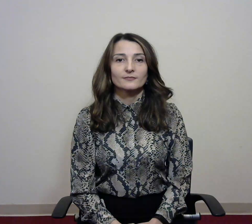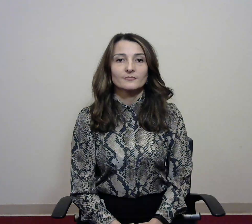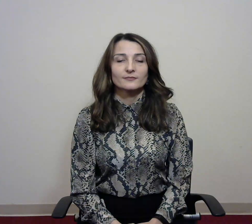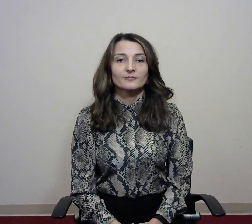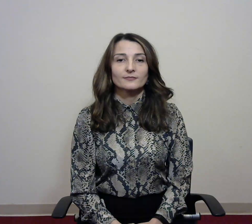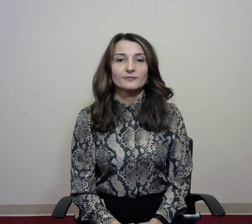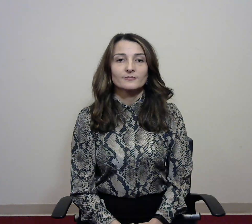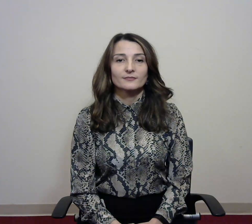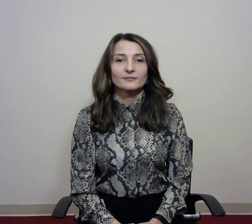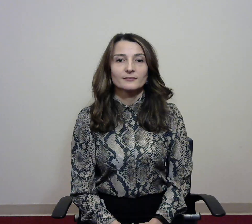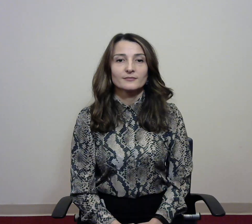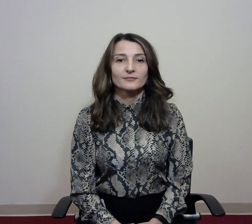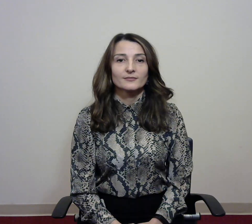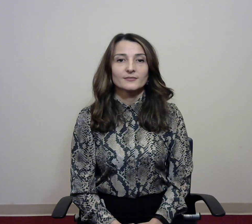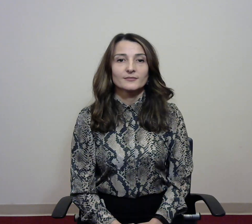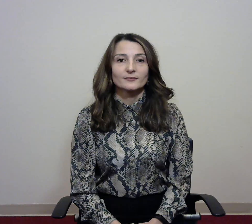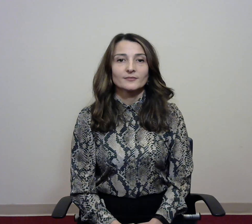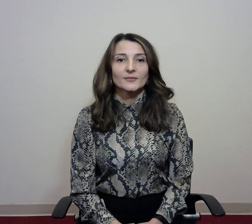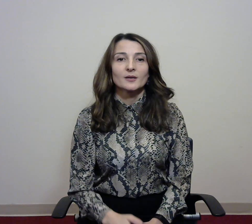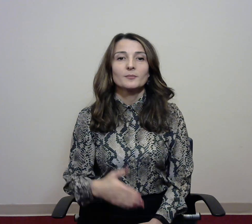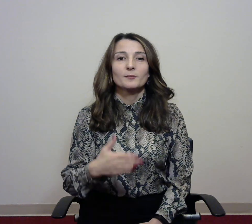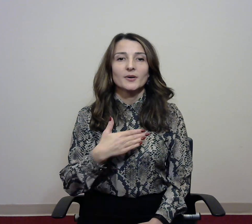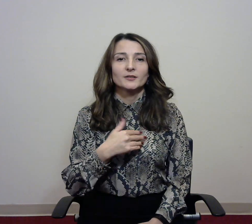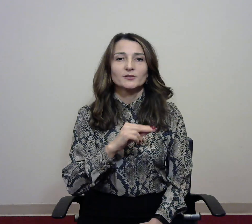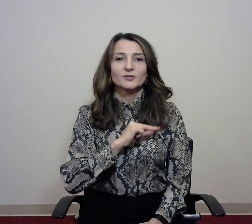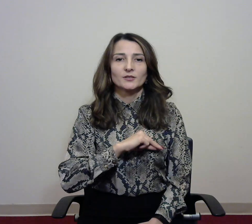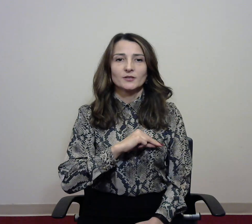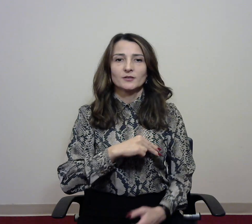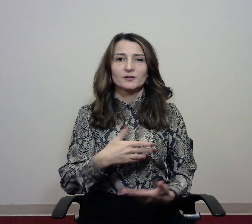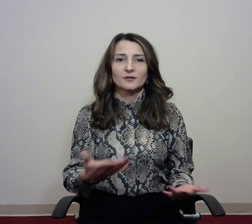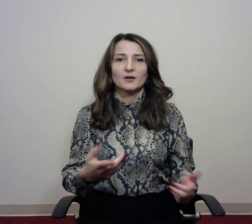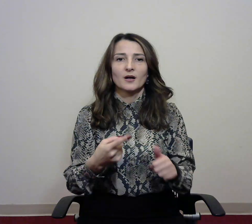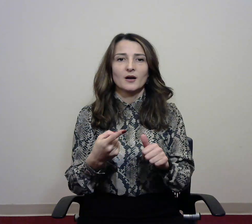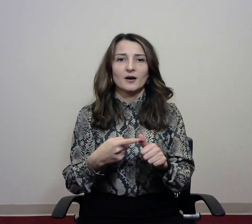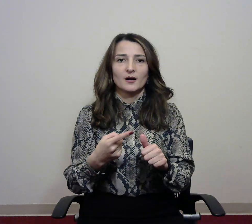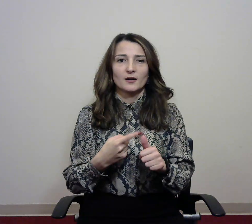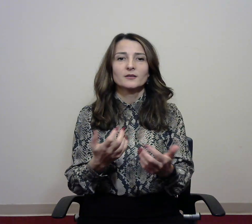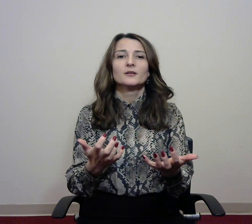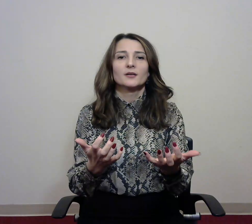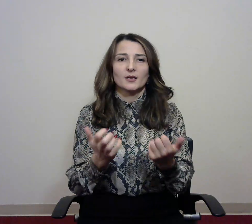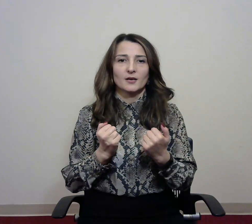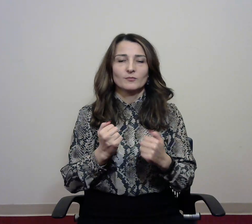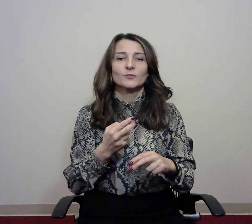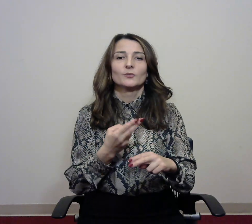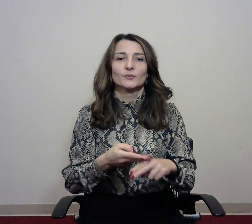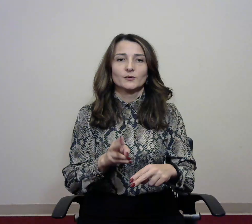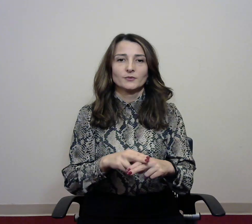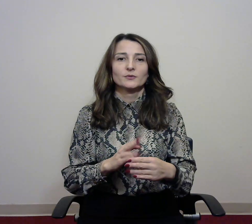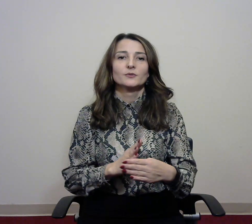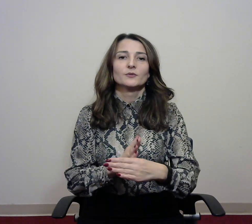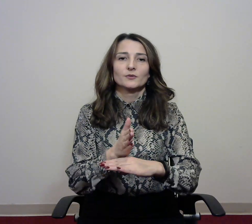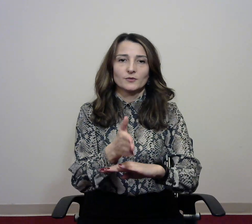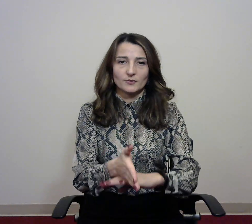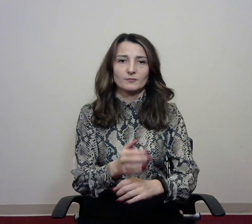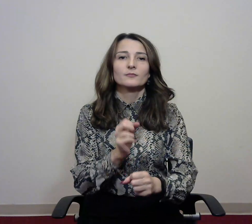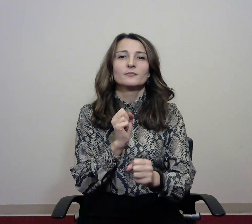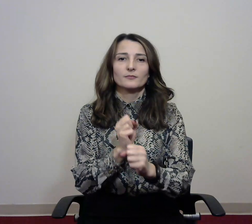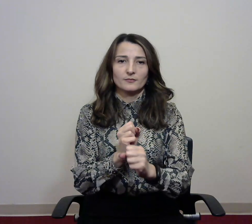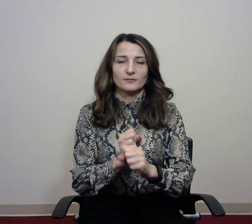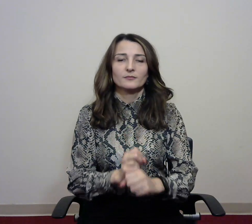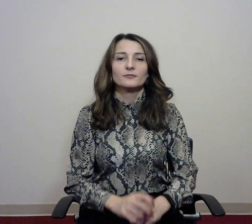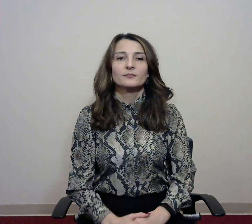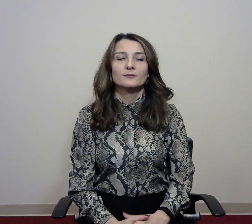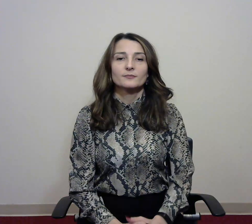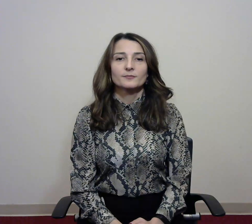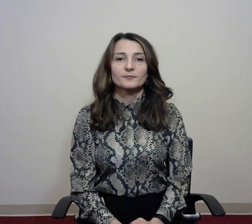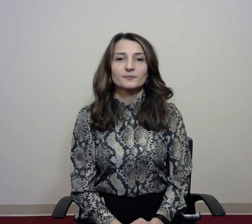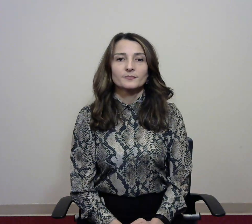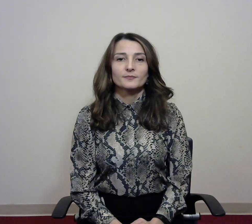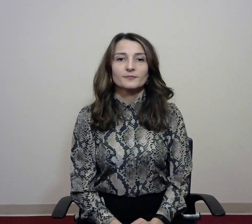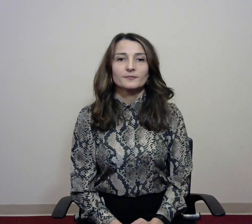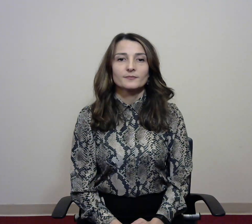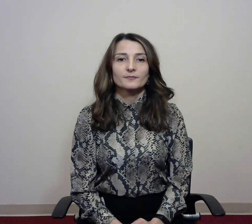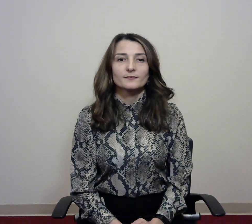Mən işsiz adı almaq üçün müraciət edirəm